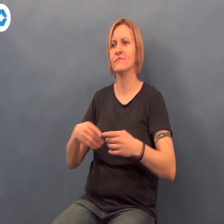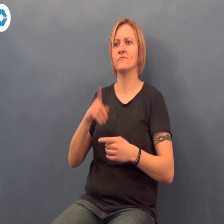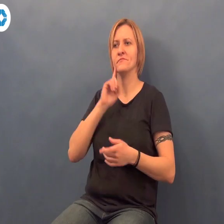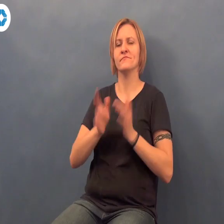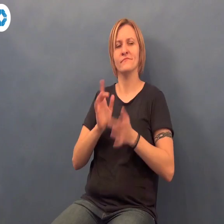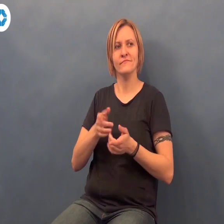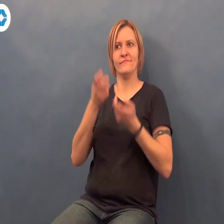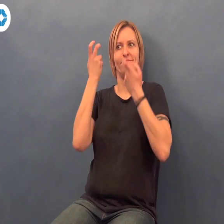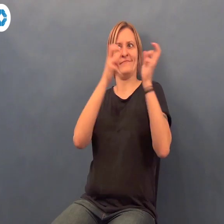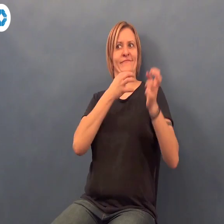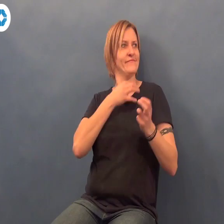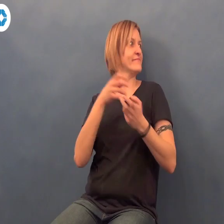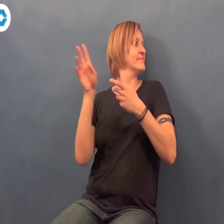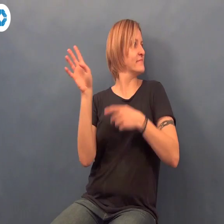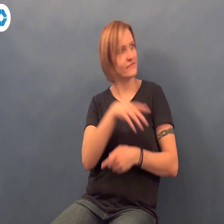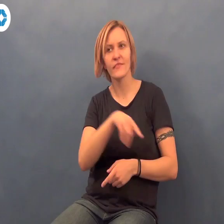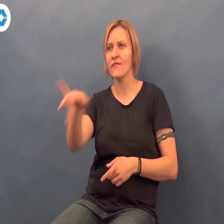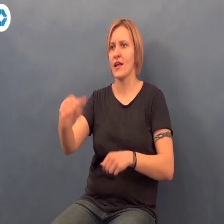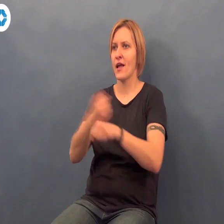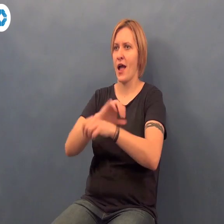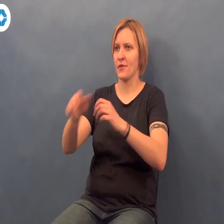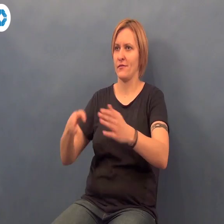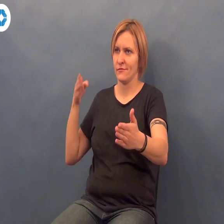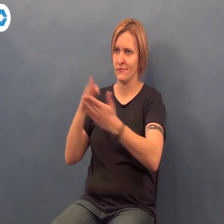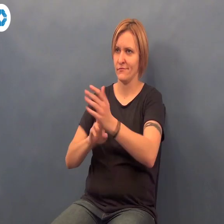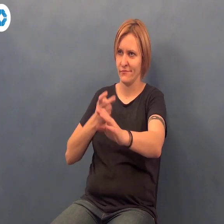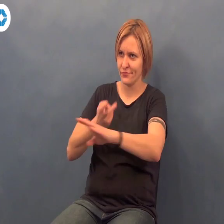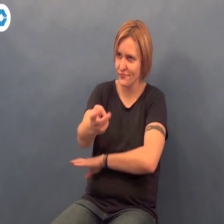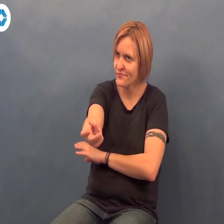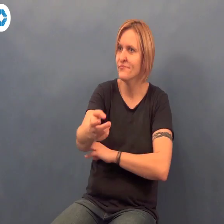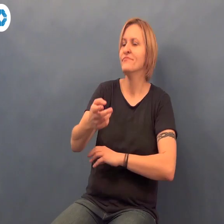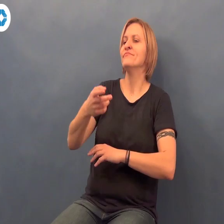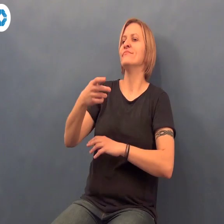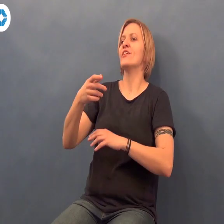Chłopak jedzie na rowerze, gapi się na dziewczynę, ona mu się podoba. Ogląda się za nią, a przed nim nim jest kamień, w który uderza rowerem i przewraca się.